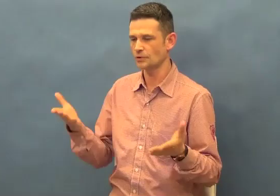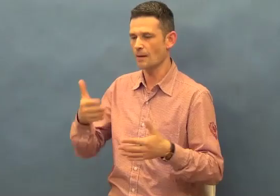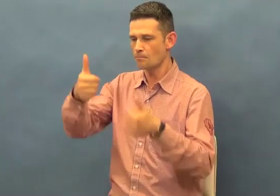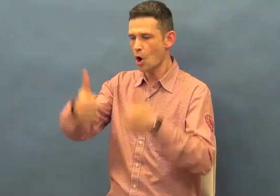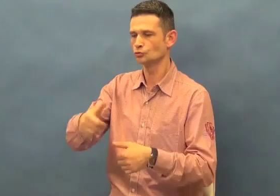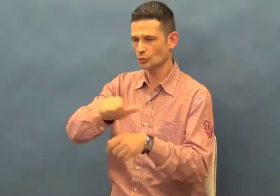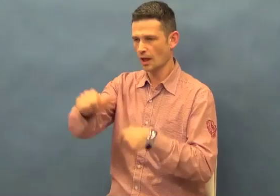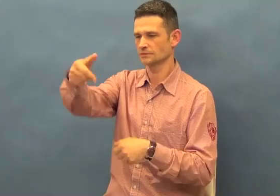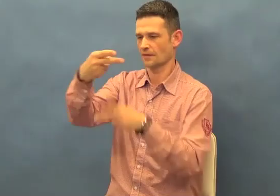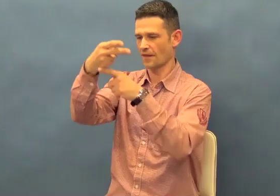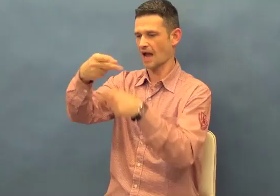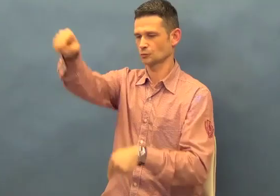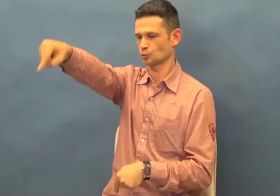Gdzieś jest postój taksówek.